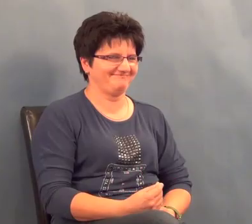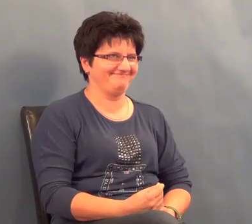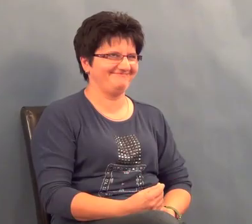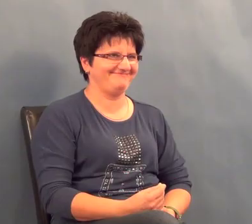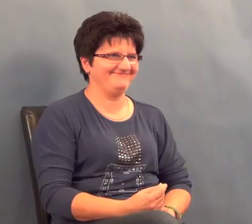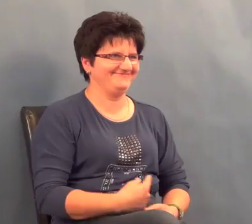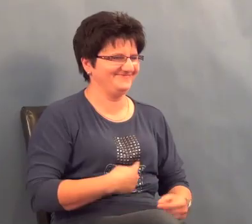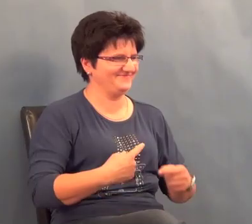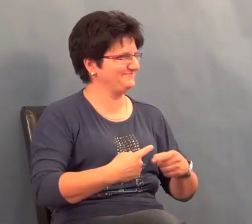Zgubiłam.